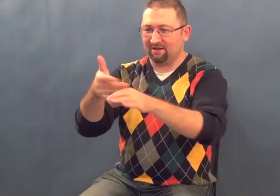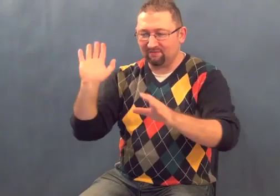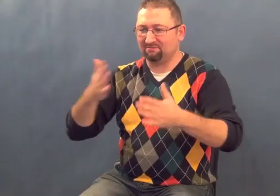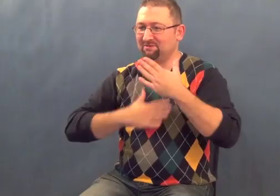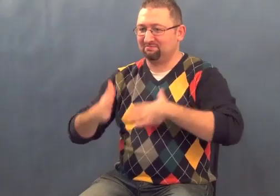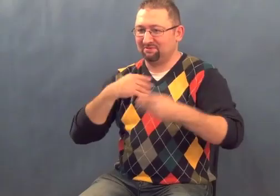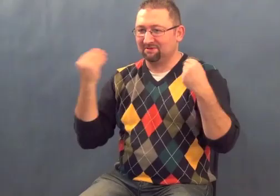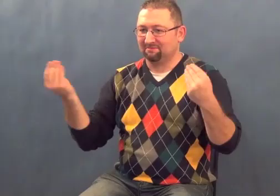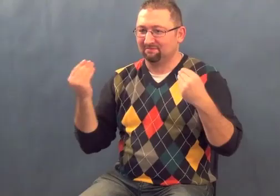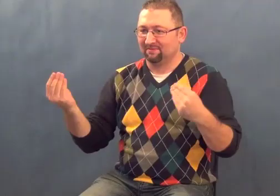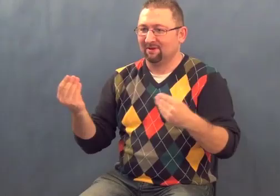Będzie przyjemnie, wspaniale.